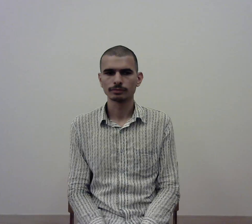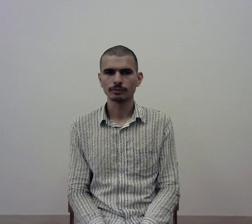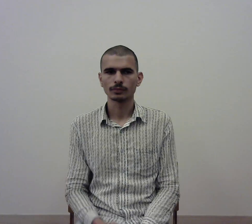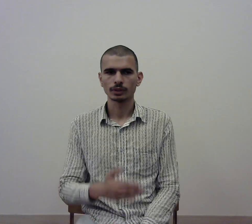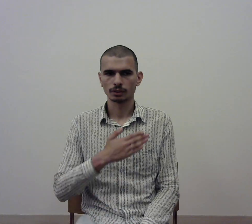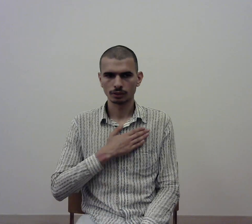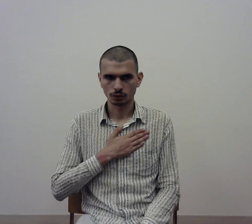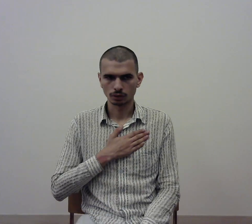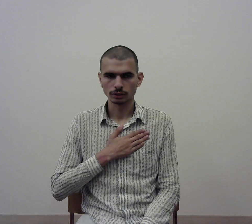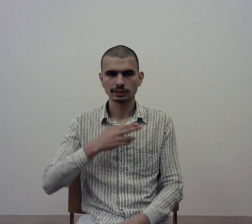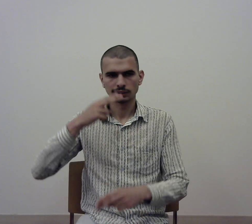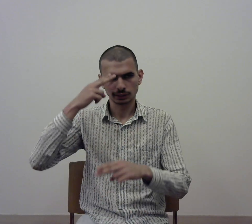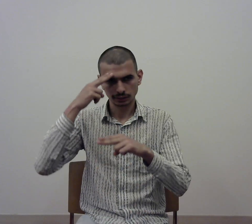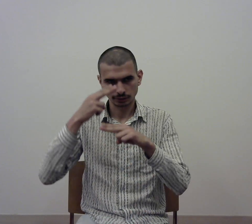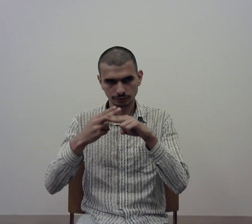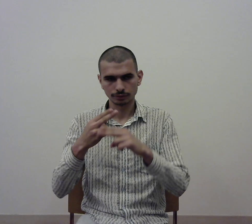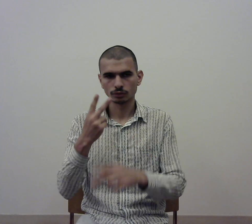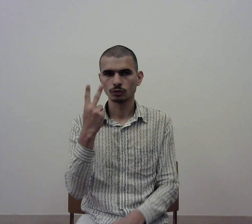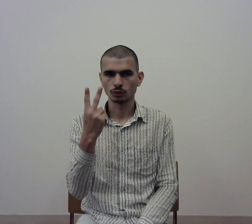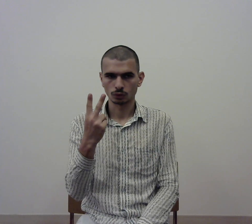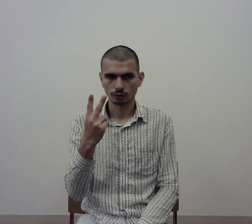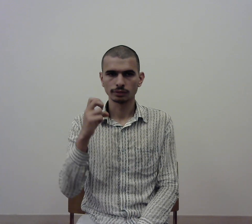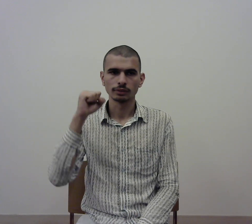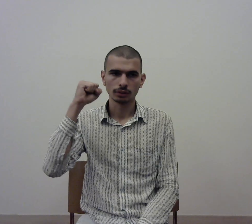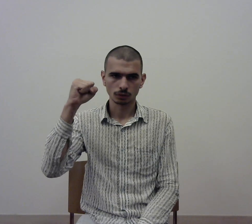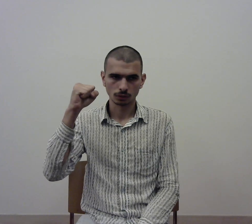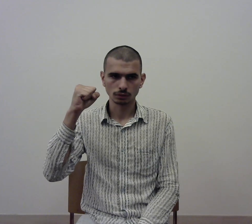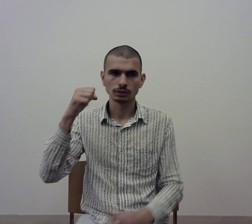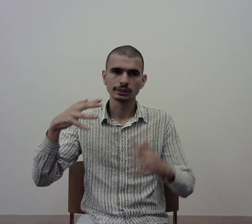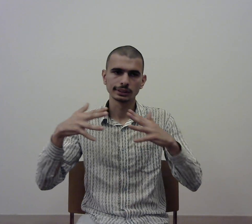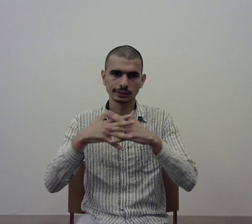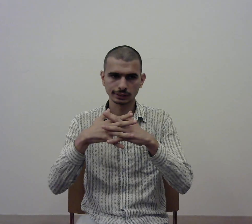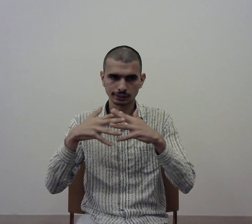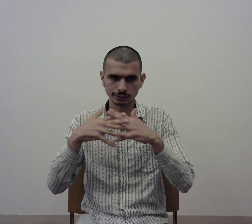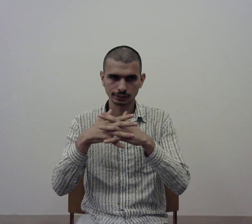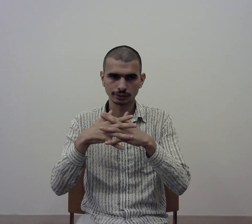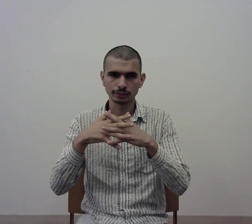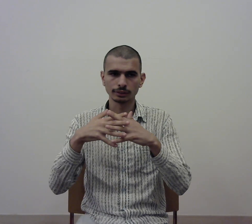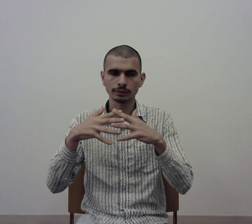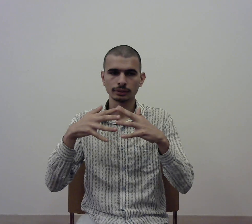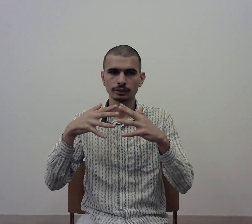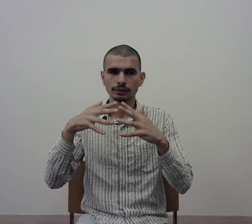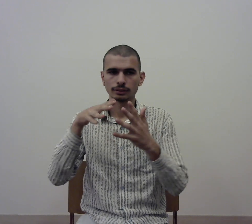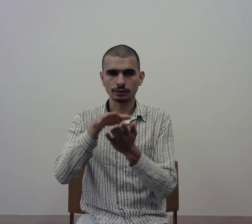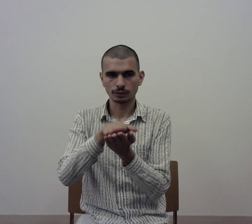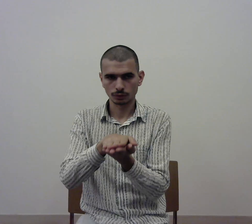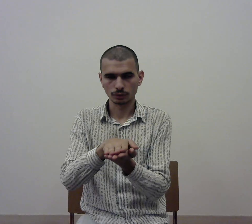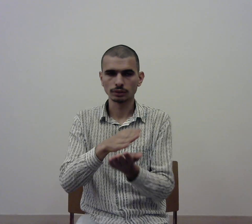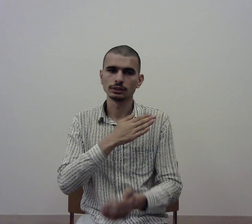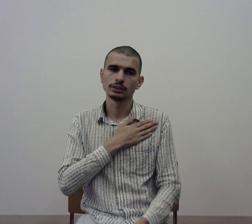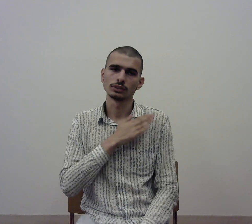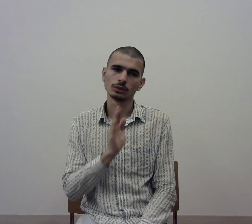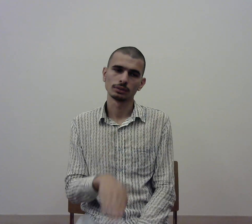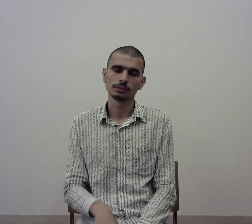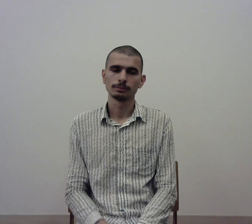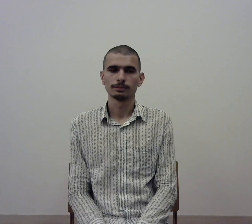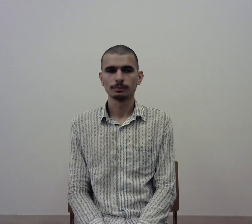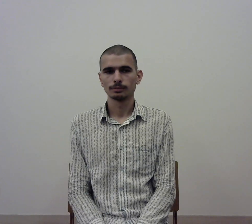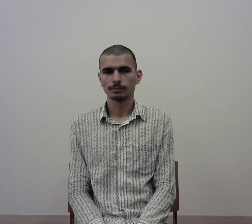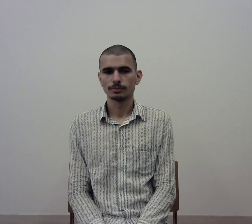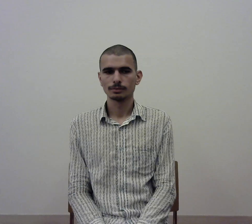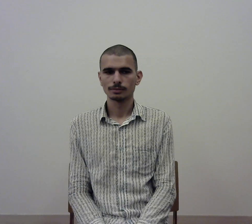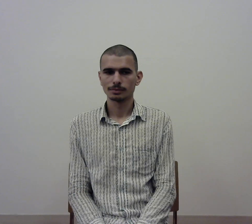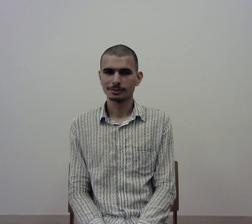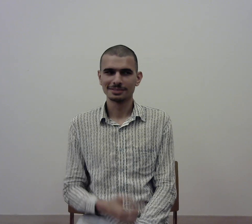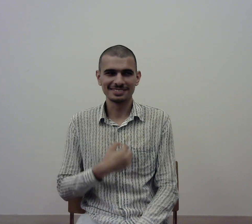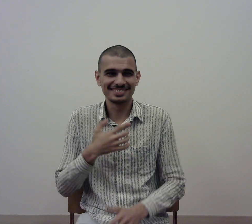Mənim qardaşım 2-ci Qarabağ müharibəsində şəhid olub